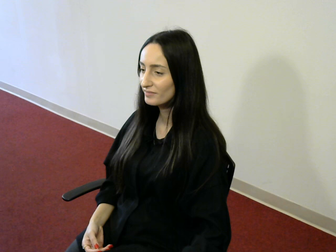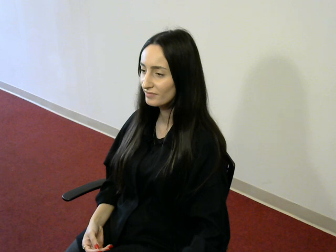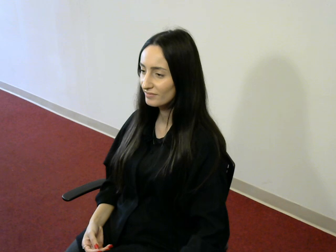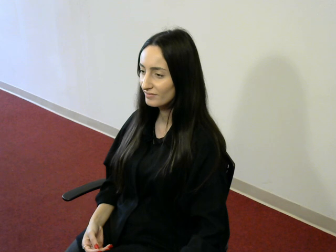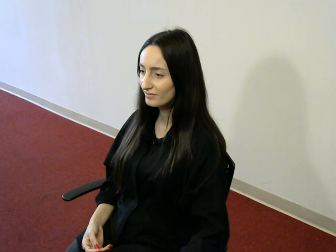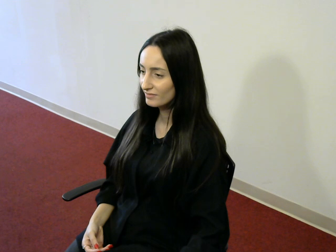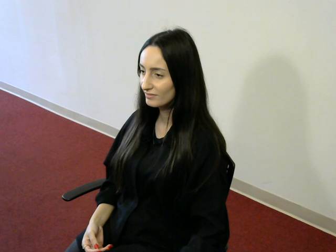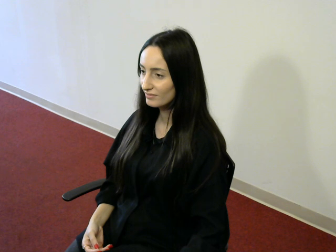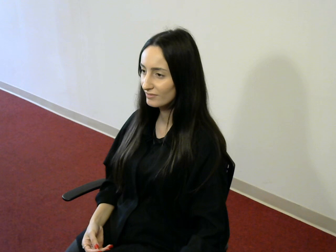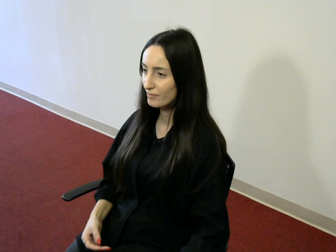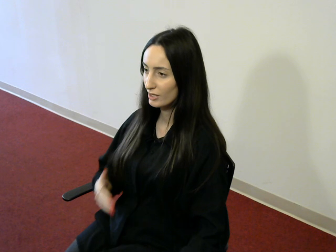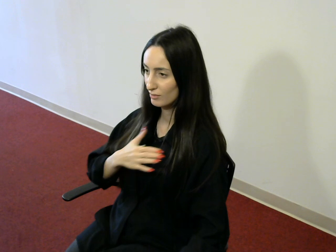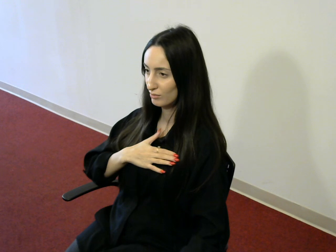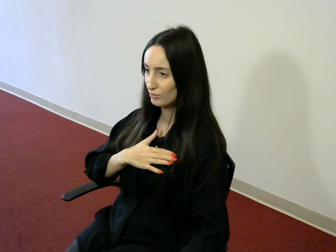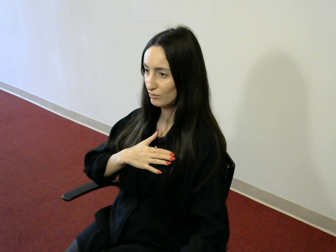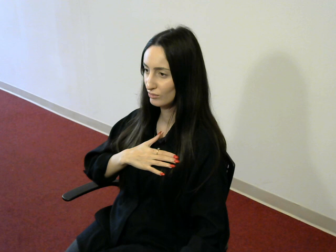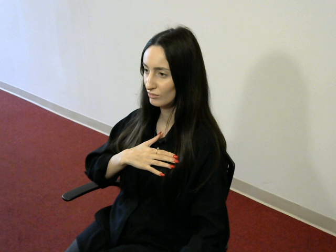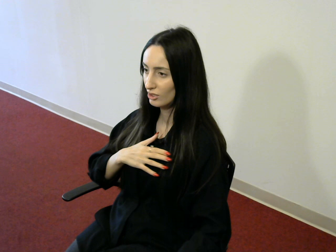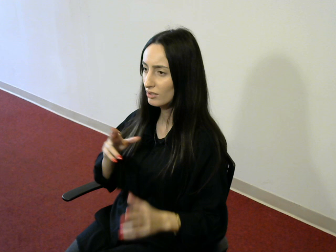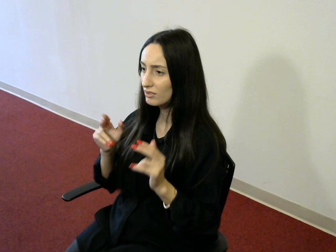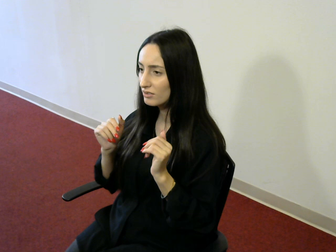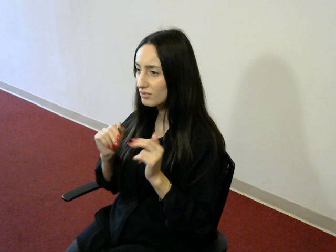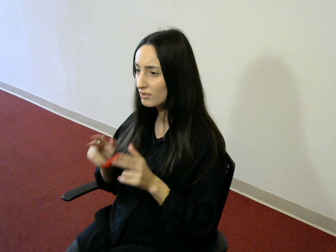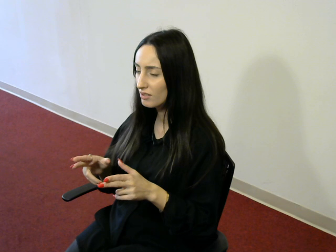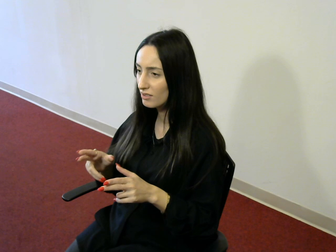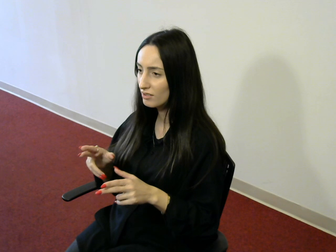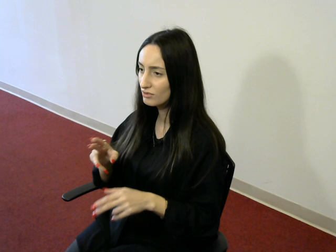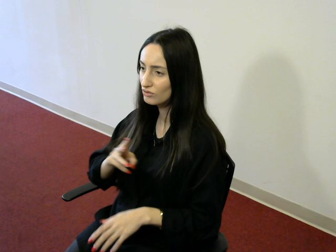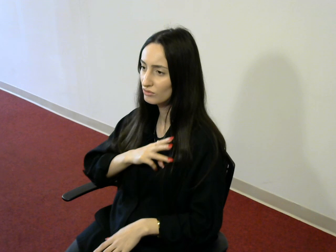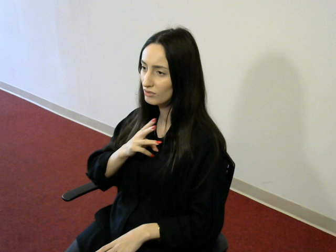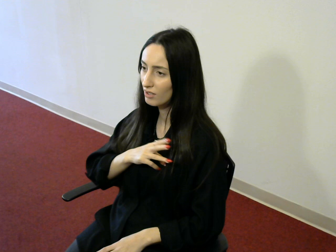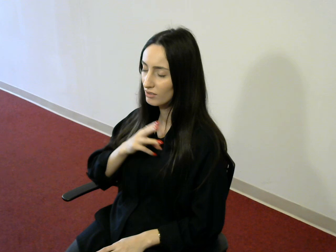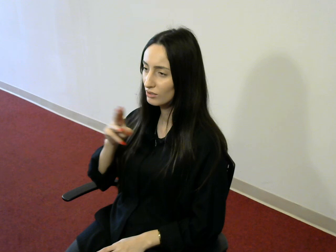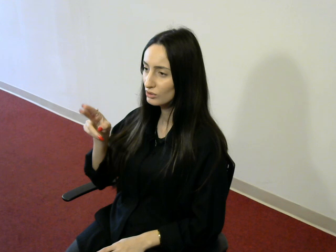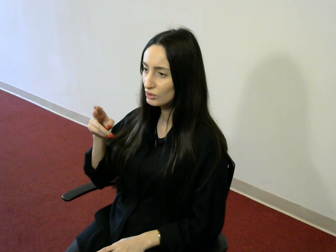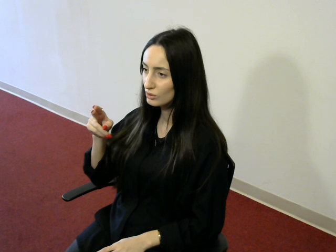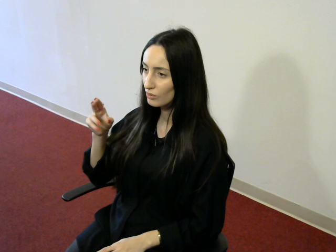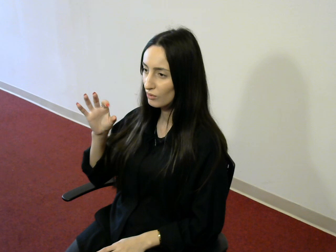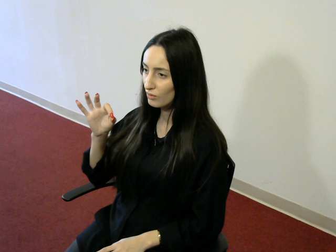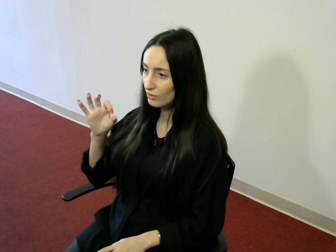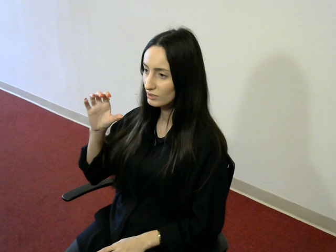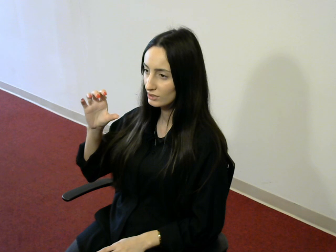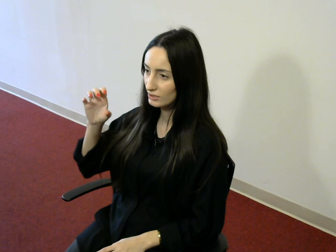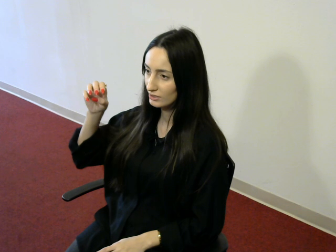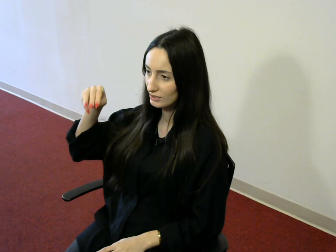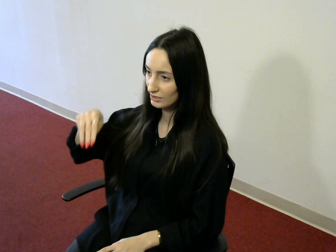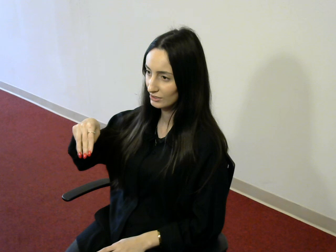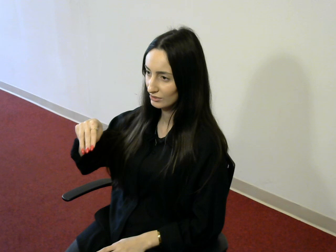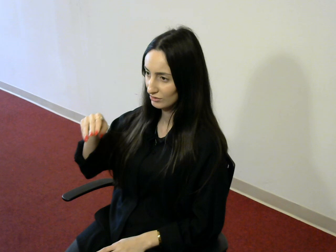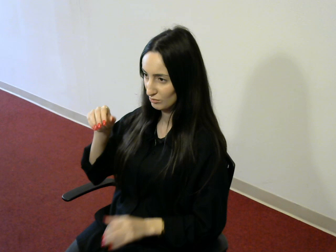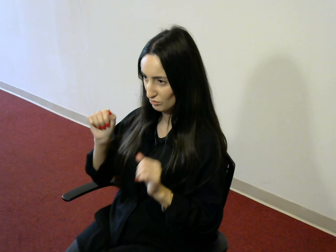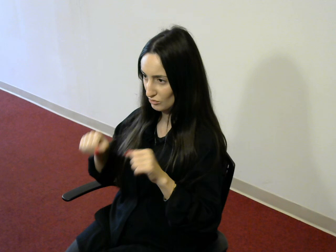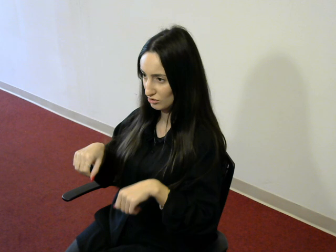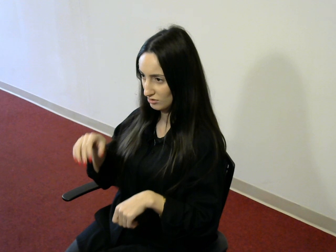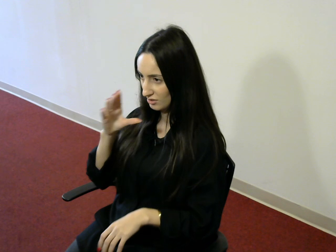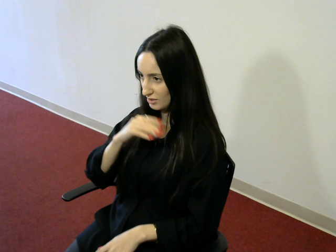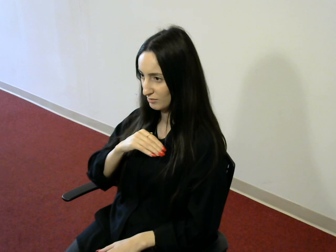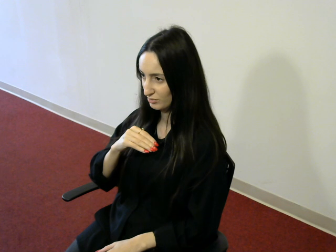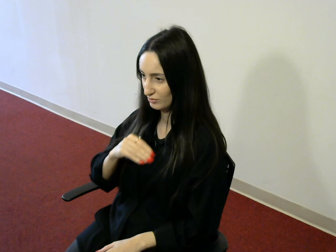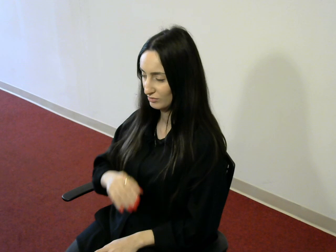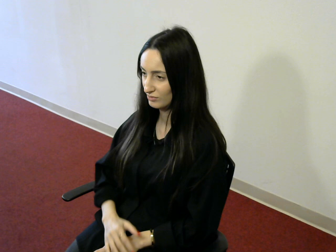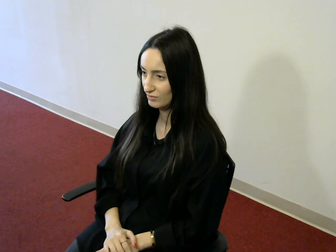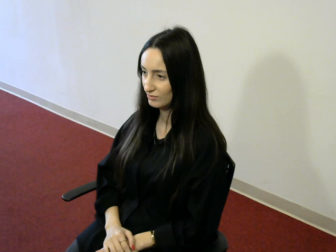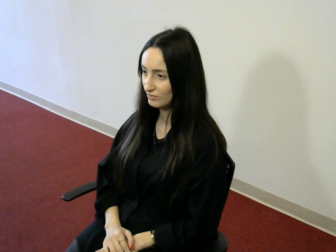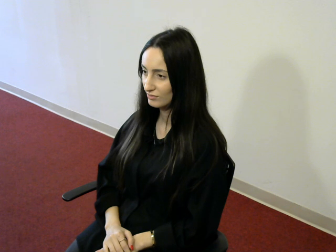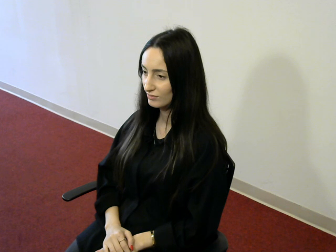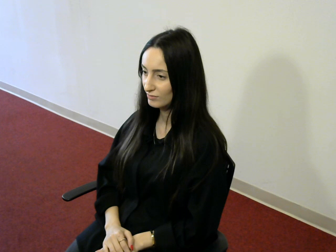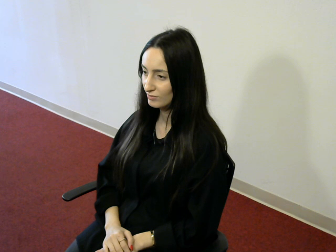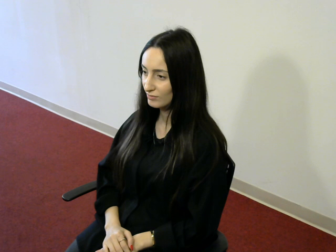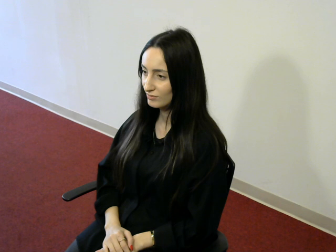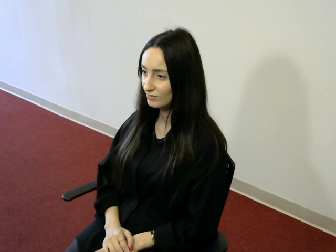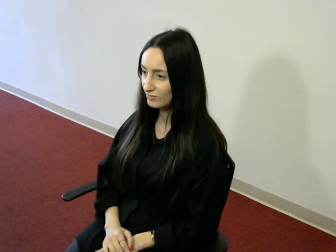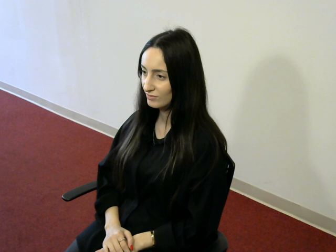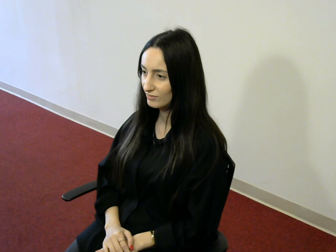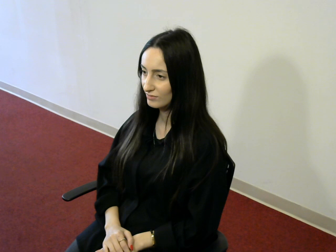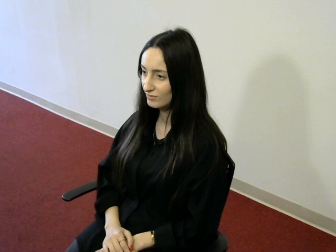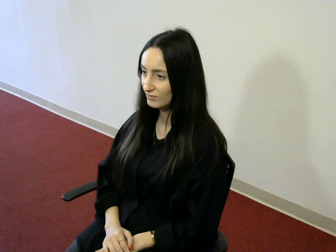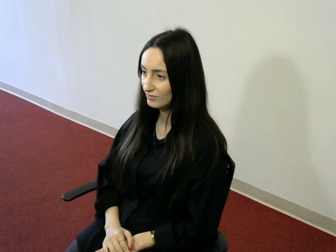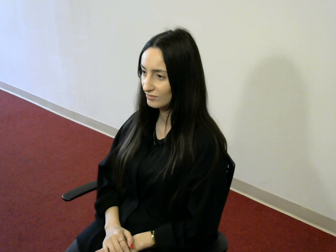Mən necə könüllü DOST ola bilərəm?